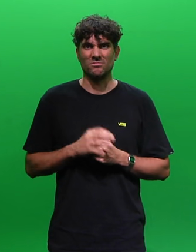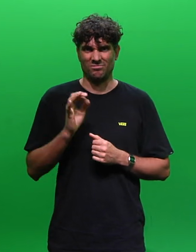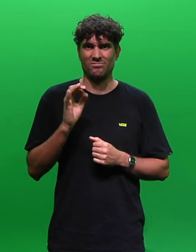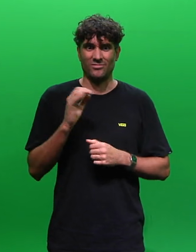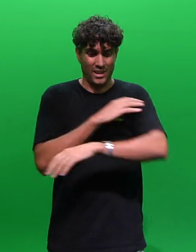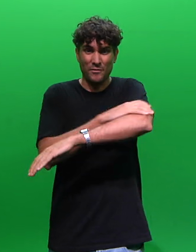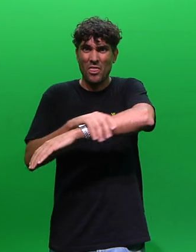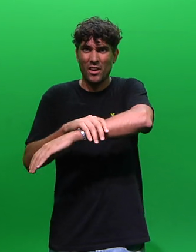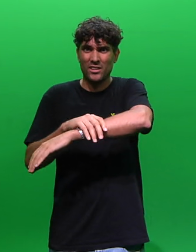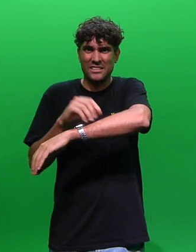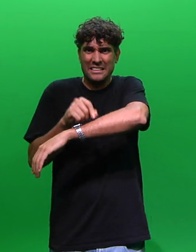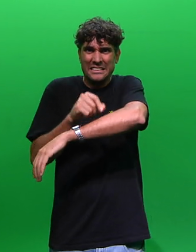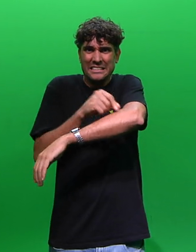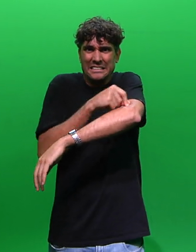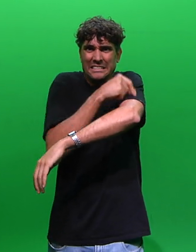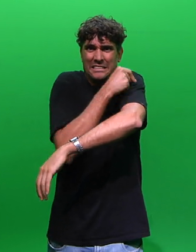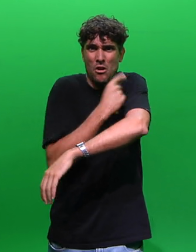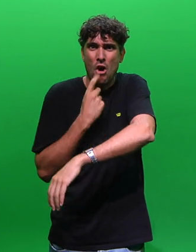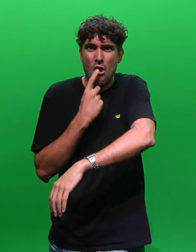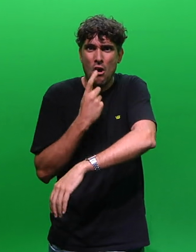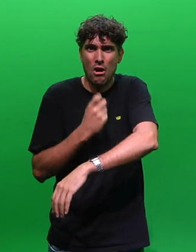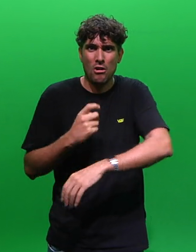Sí, té el braç ple de punts vermells.